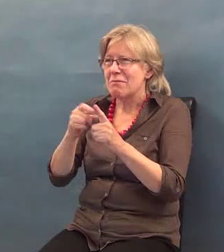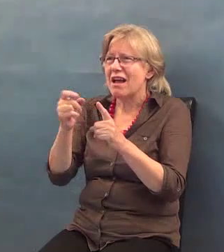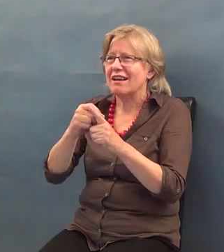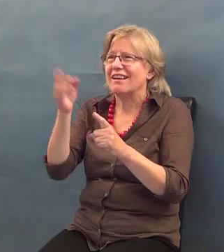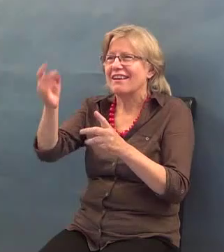Październik.